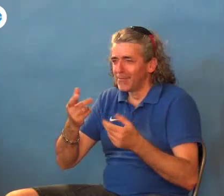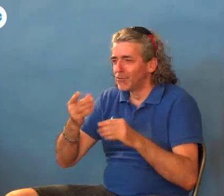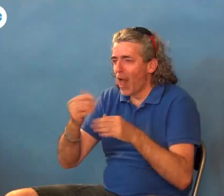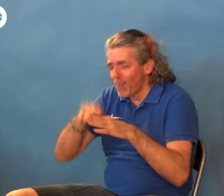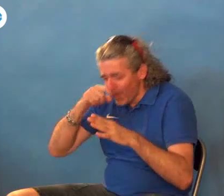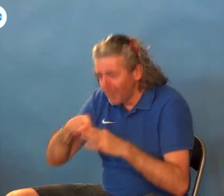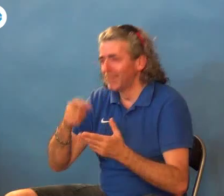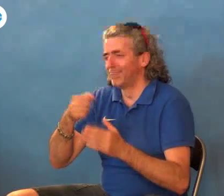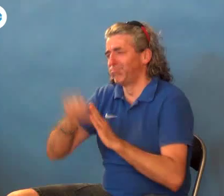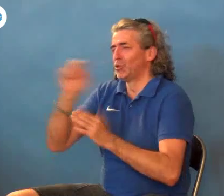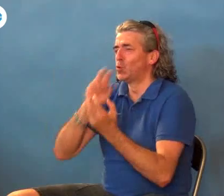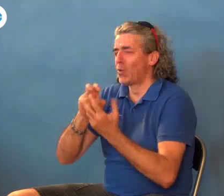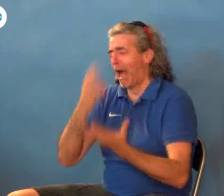Sprawdza pod ziemią, a z nory wskakuje szczur i gryzie go w nos.